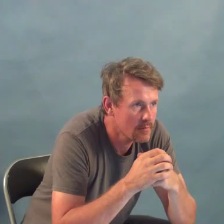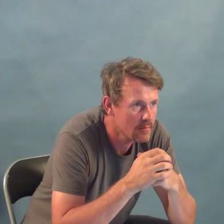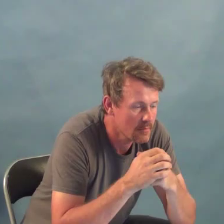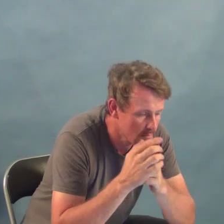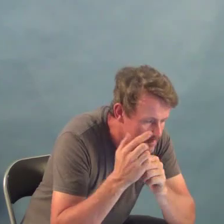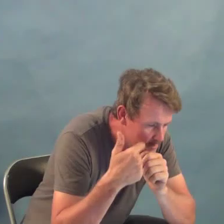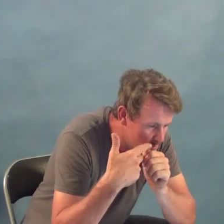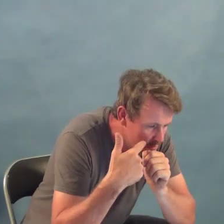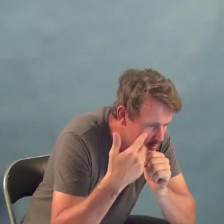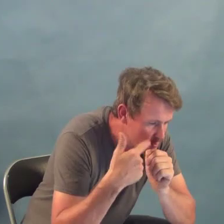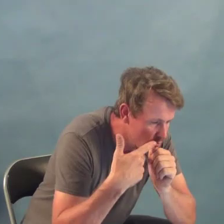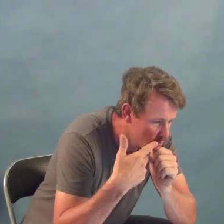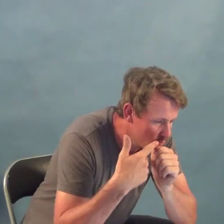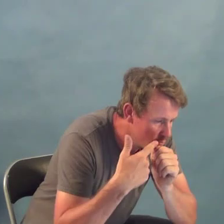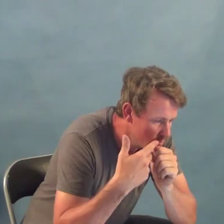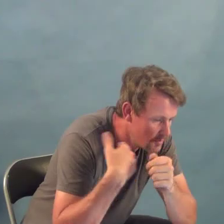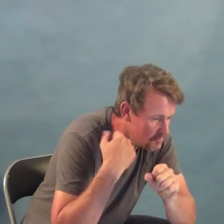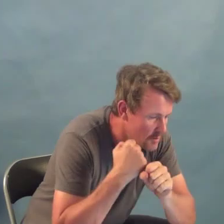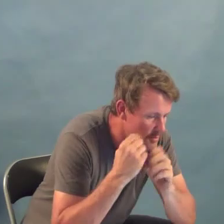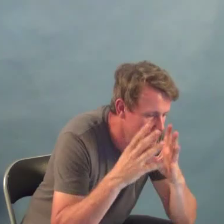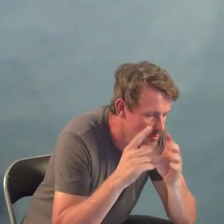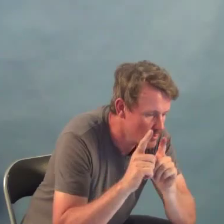Dwudziestego piątego... Dwudziestego piątego ja pracuję od dziesiątej do szóstej.